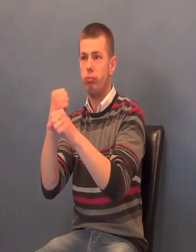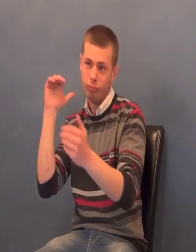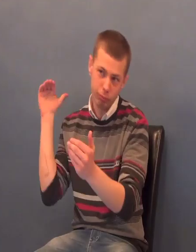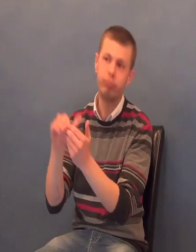Od rana do wieczora.